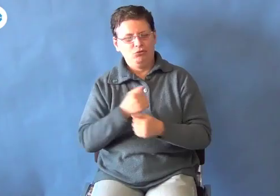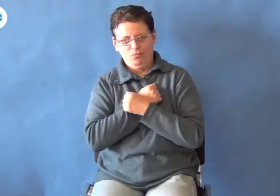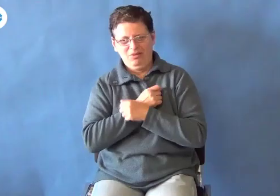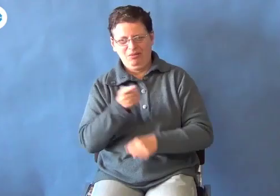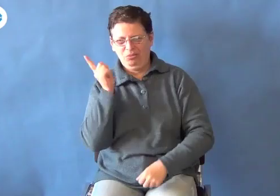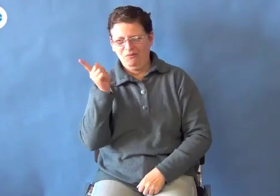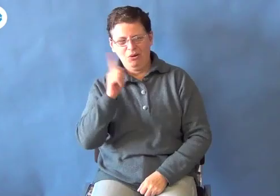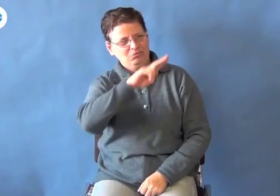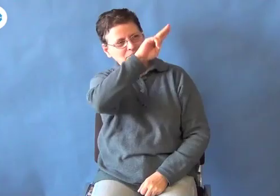Nie wolno się kochać.